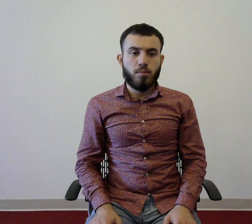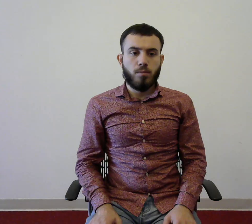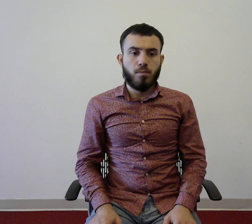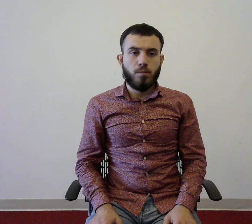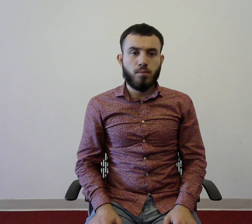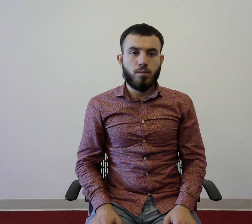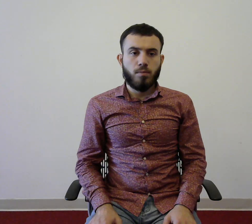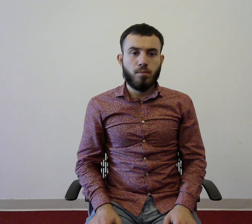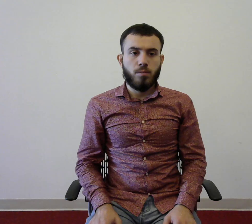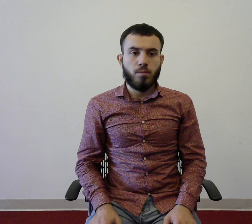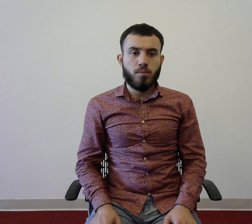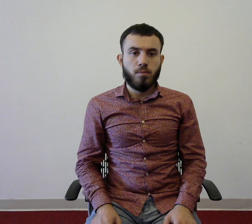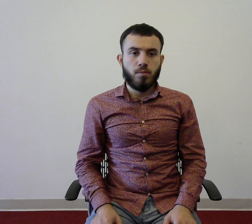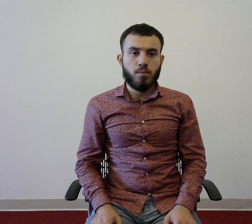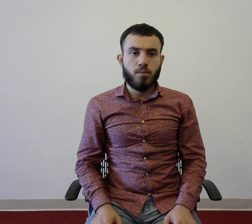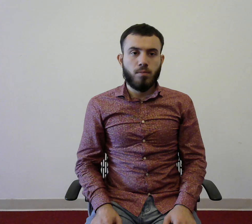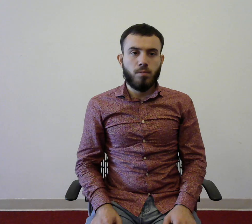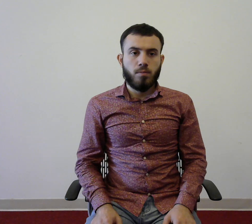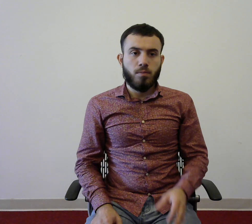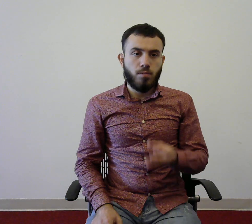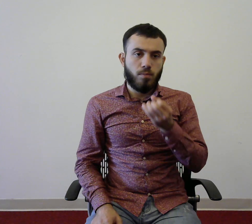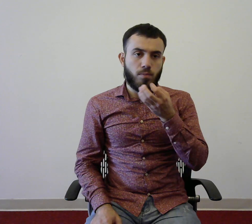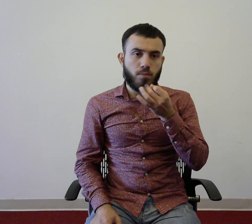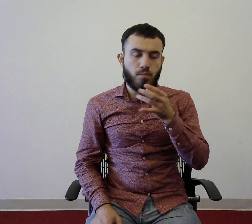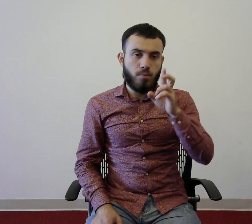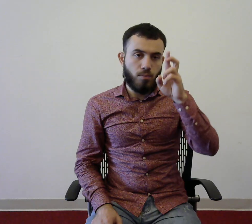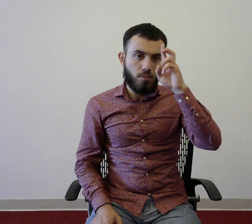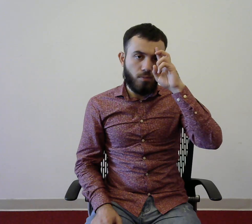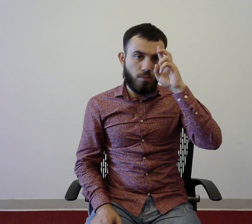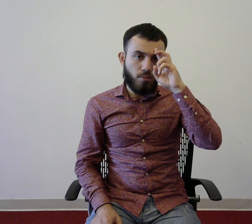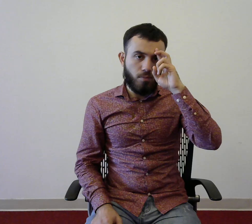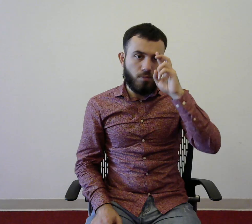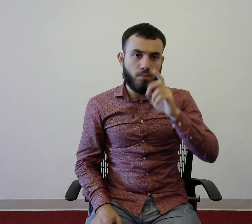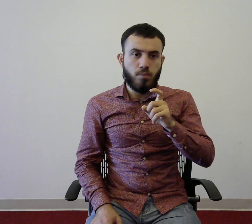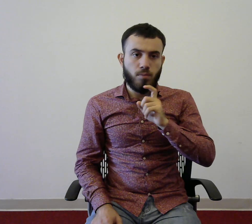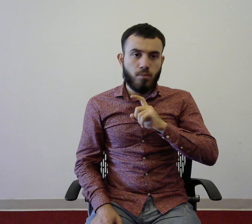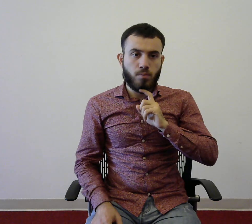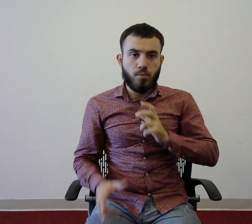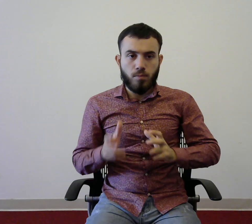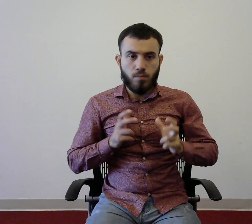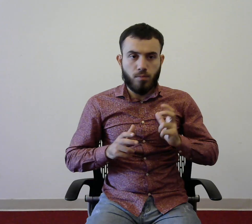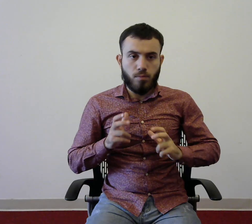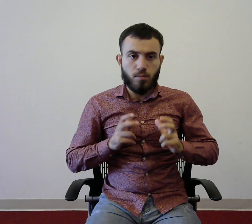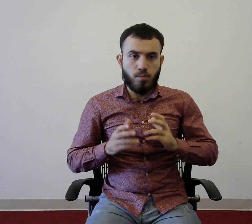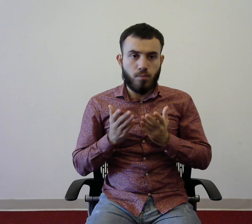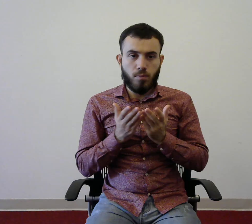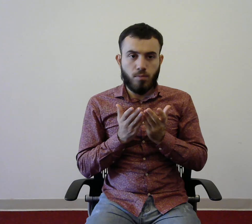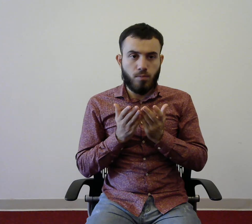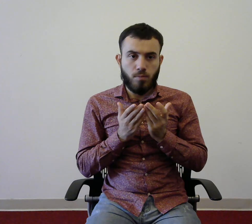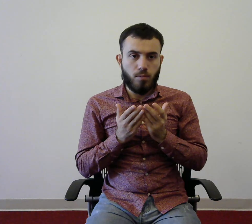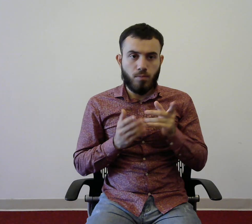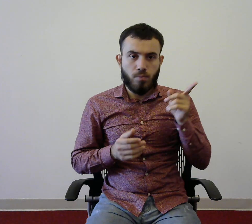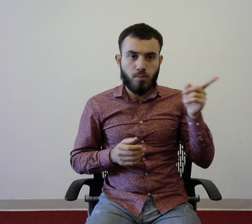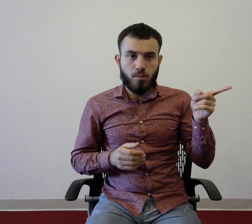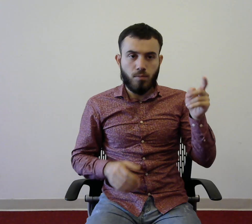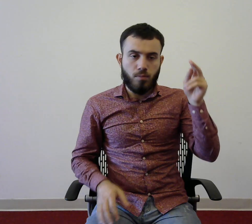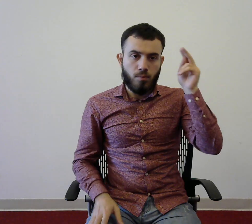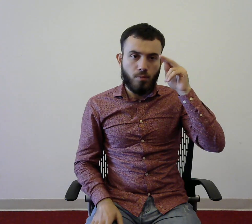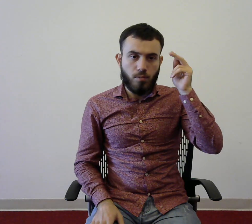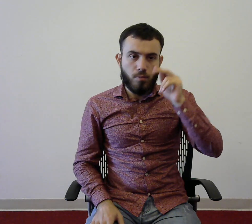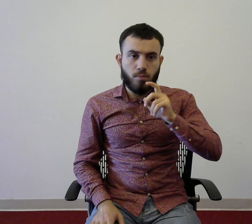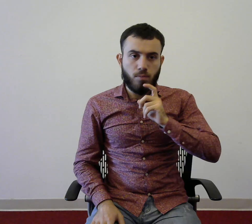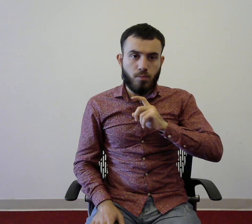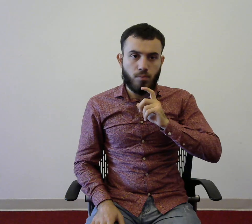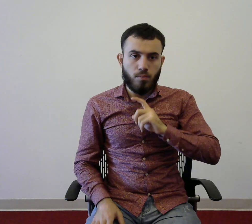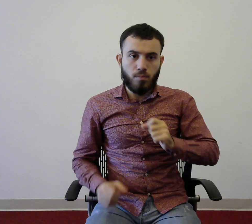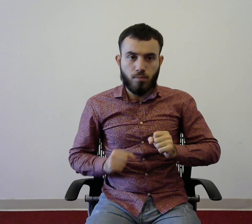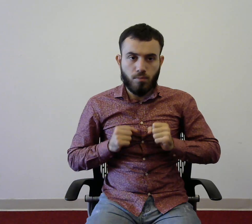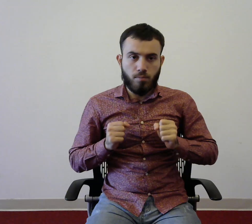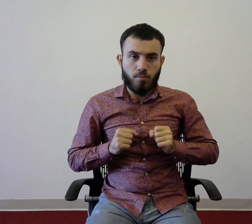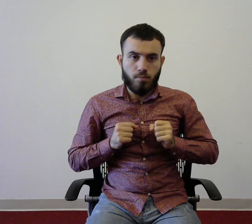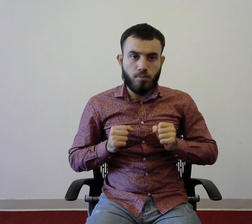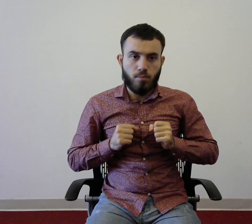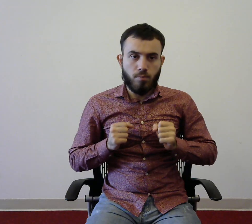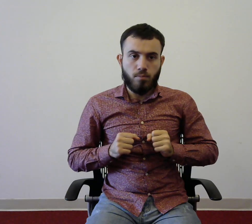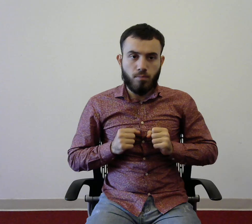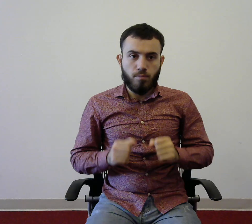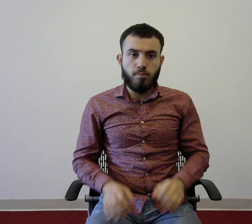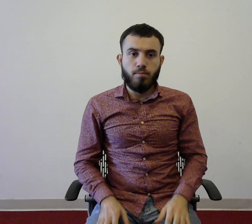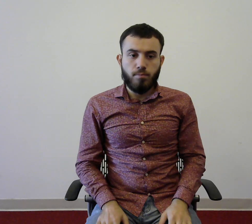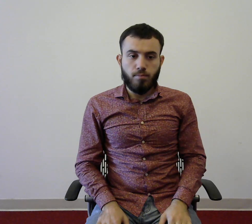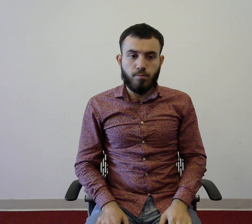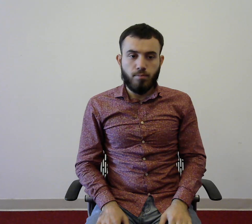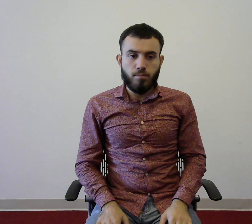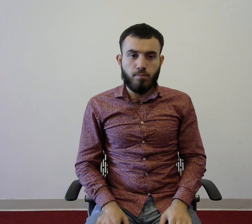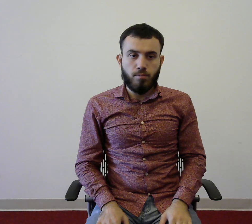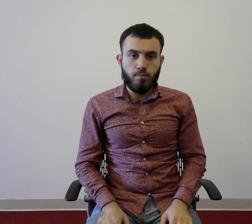Bakı Dövlət Universitetində oxuyan o tələbə çalışqandır